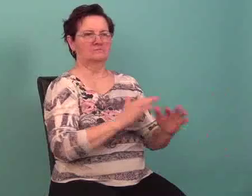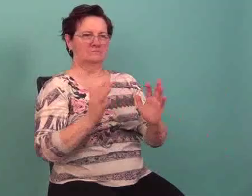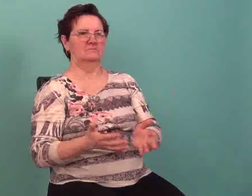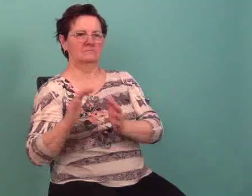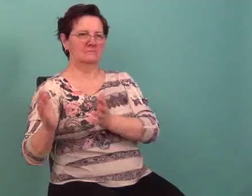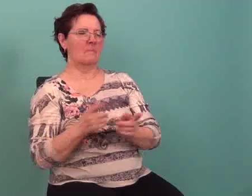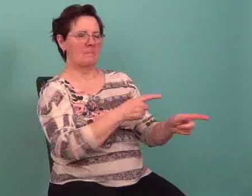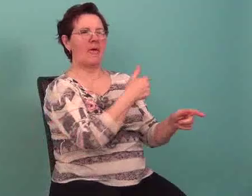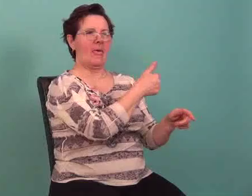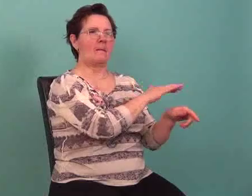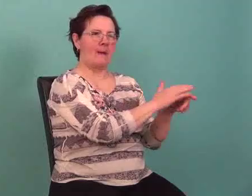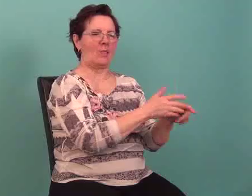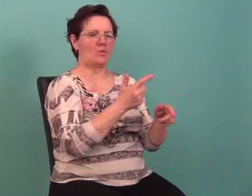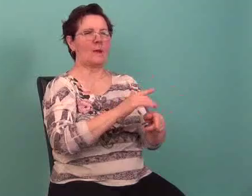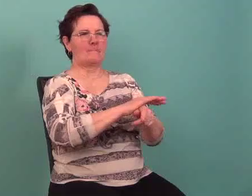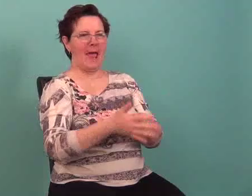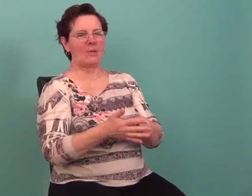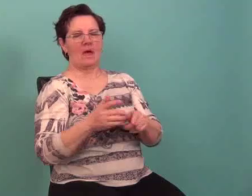Jeden pełny, drugi pełny, a trzeci pusty.